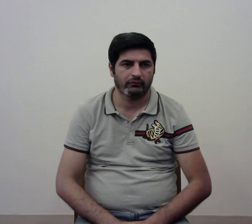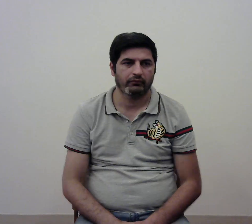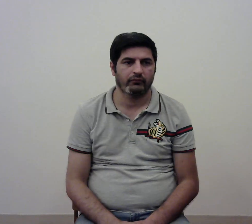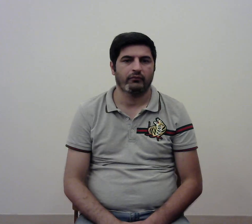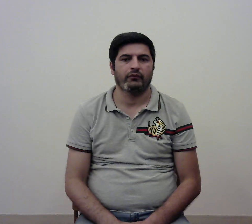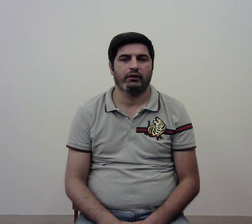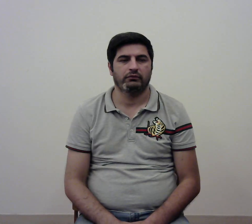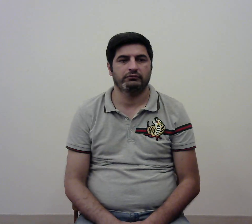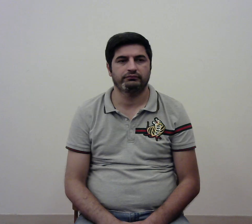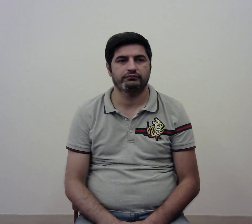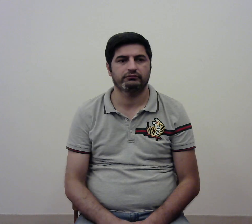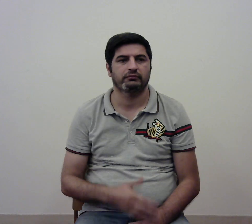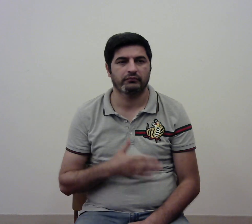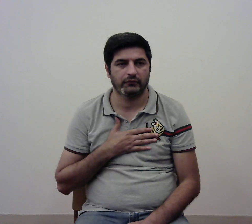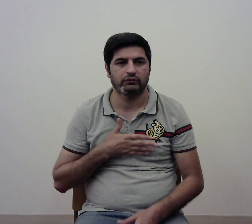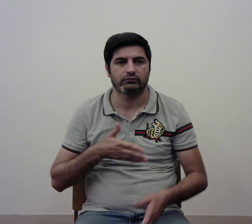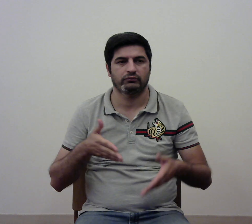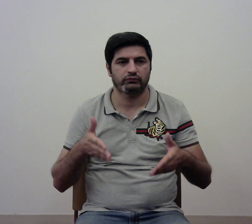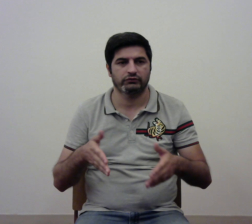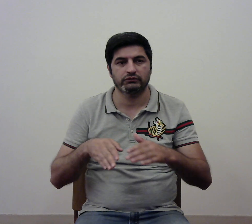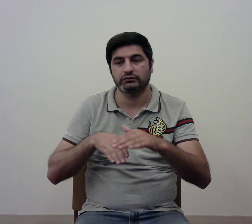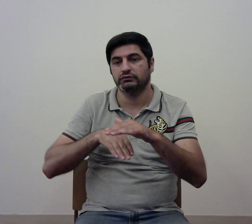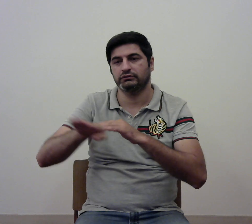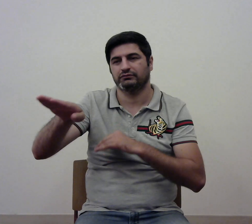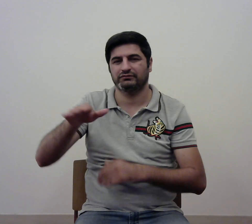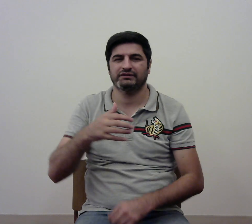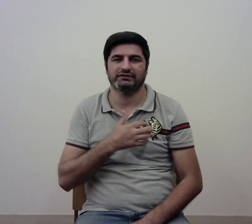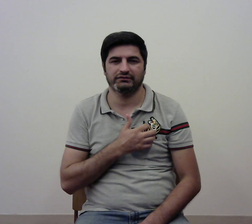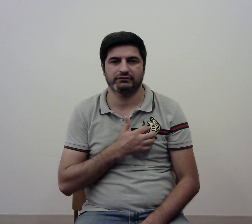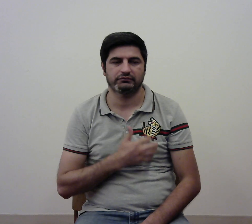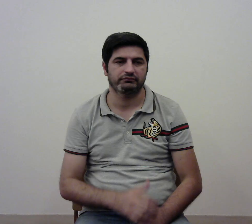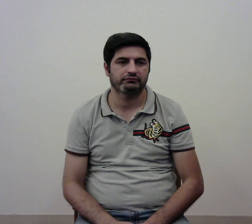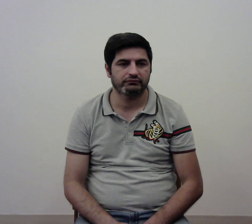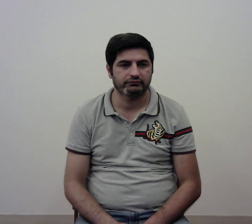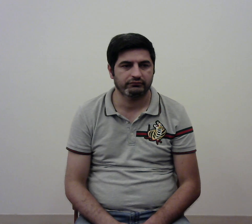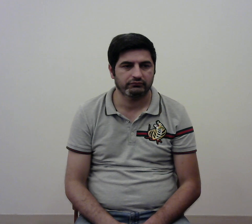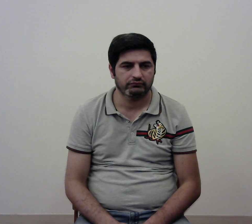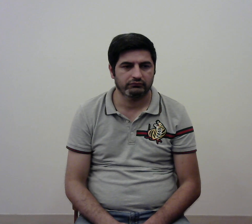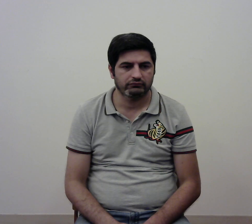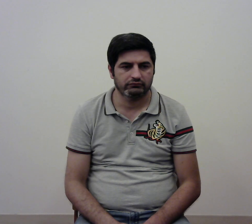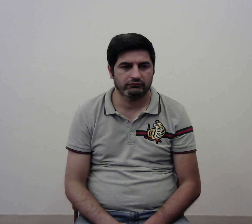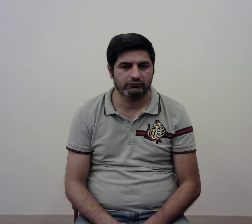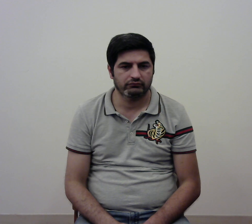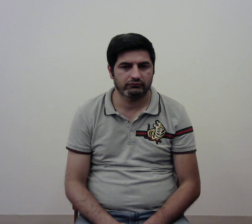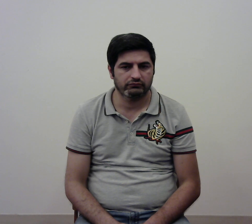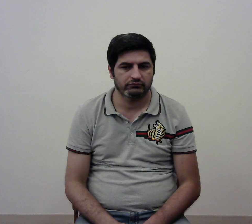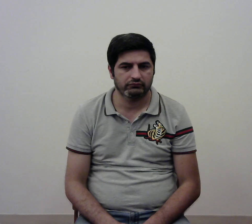Mən burdan getmək istəyirəm